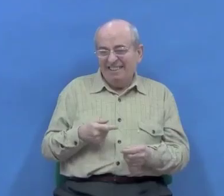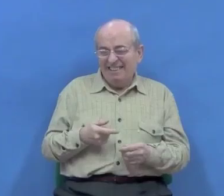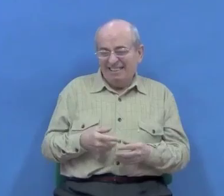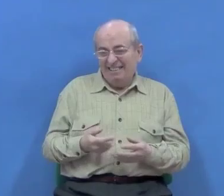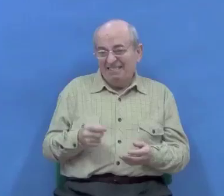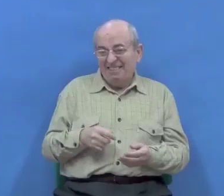Strzeliła.